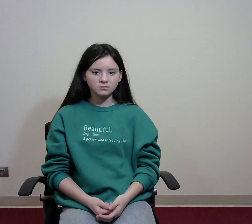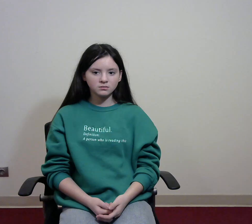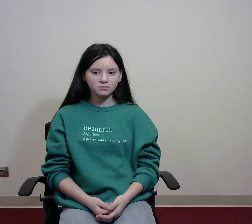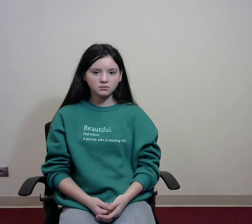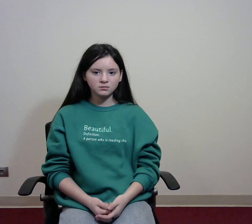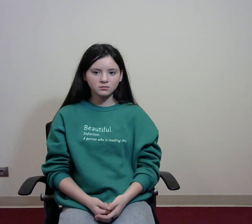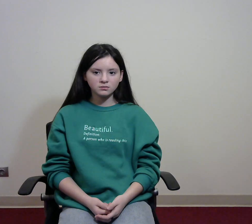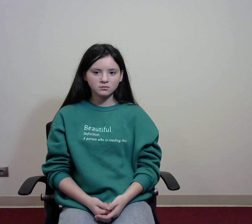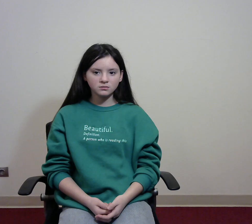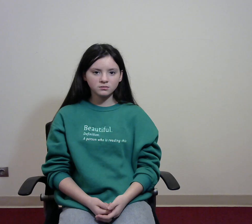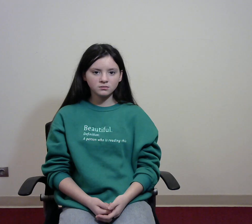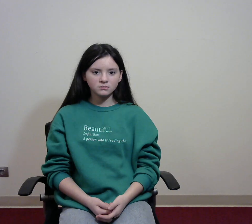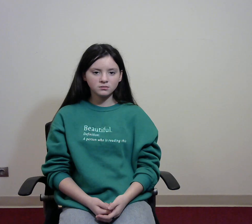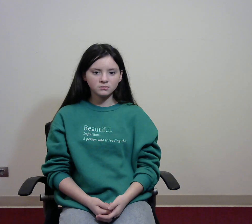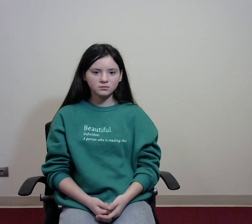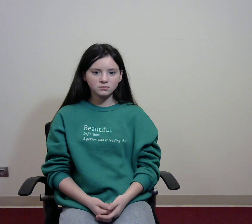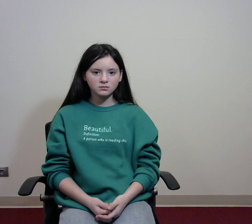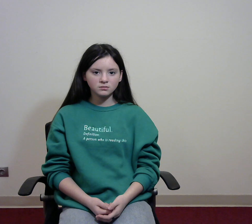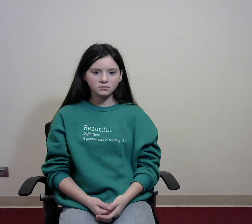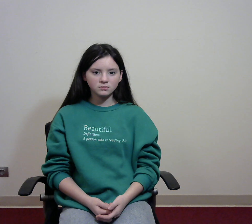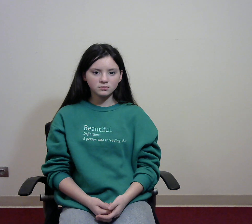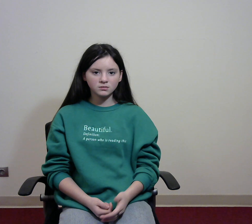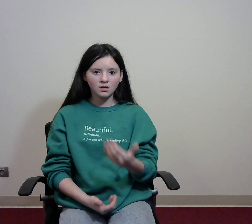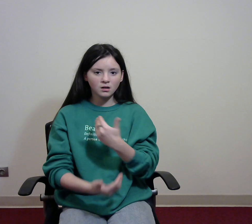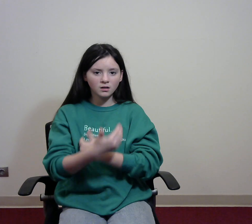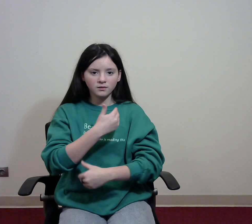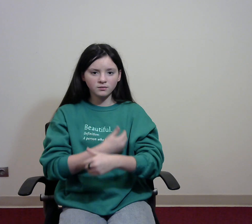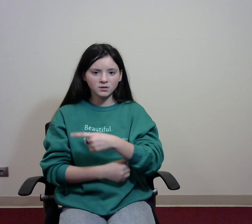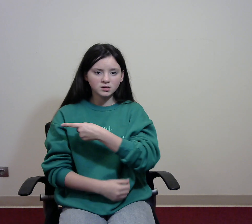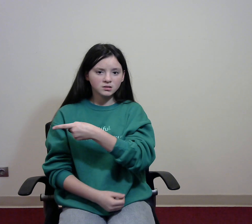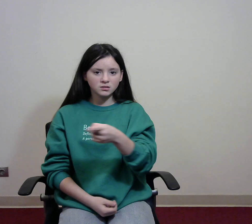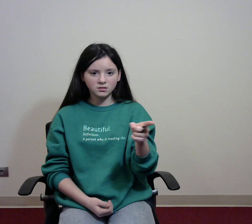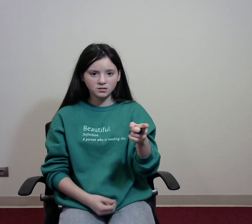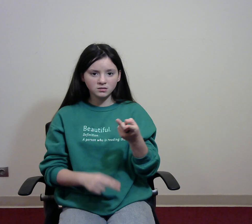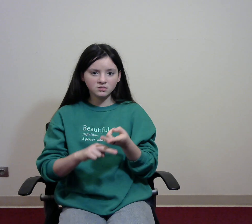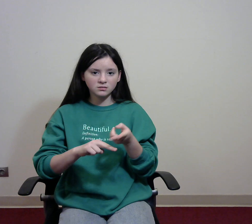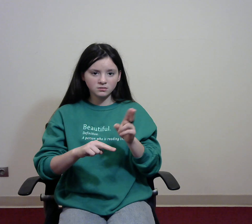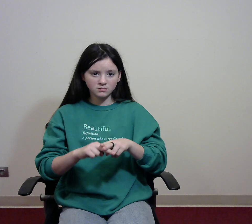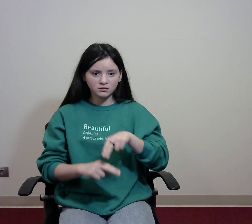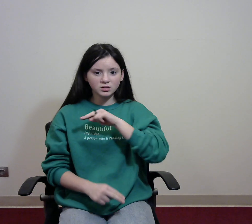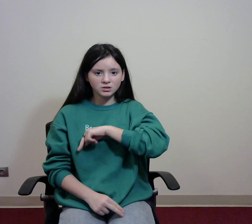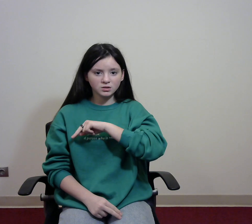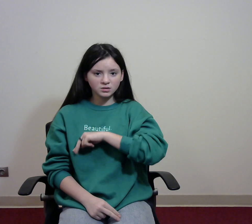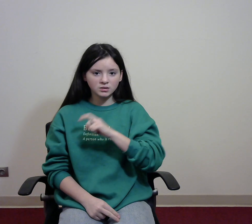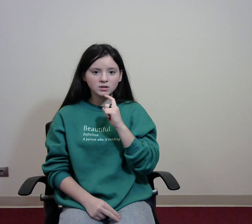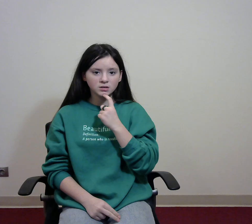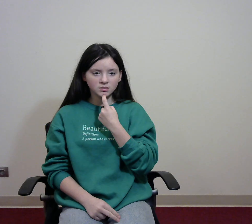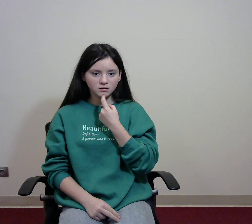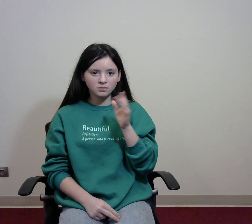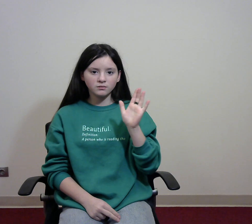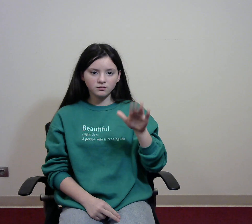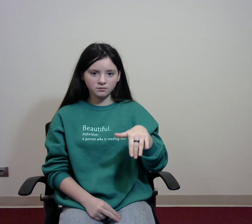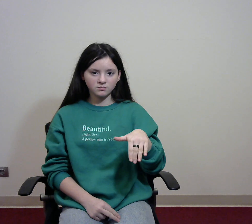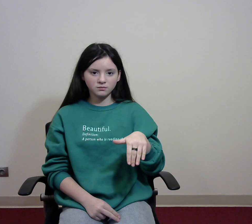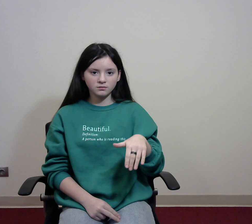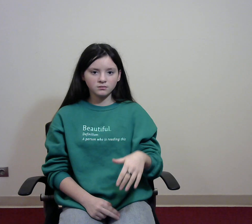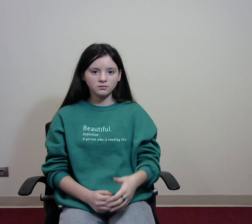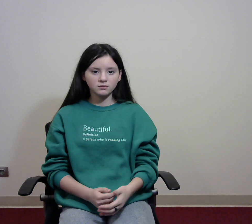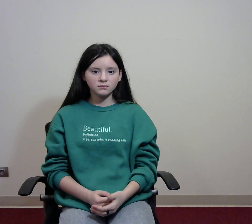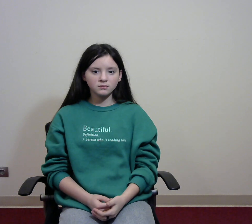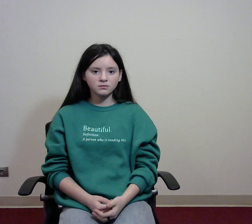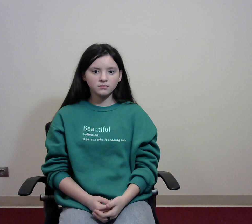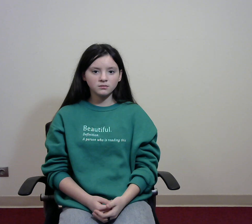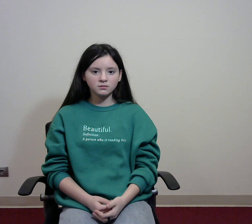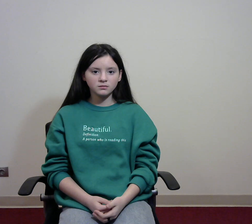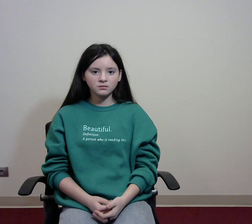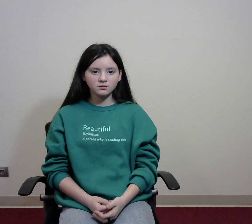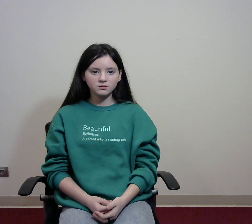Əlilliyi olanlar üçün iş çətin olur